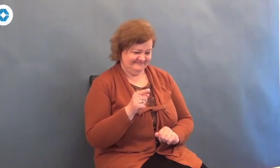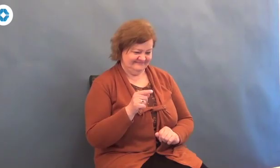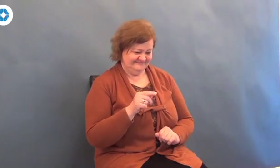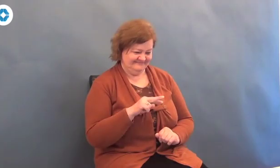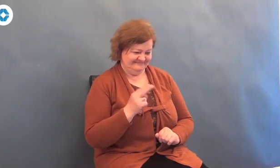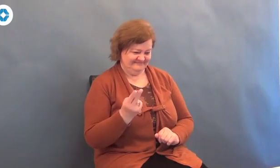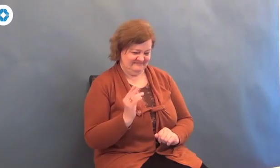Co dalej?